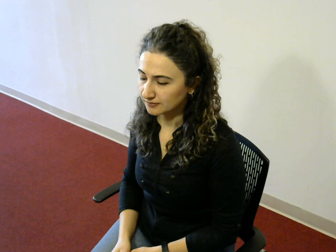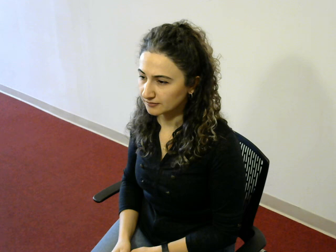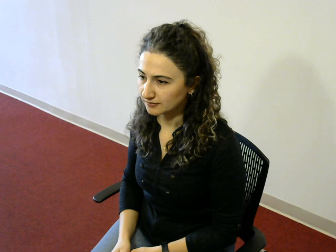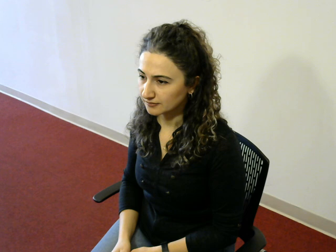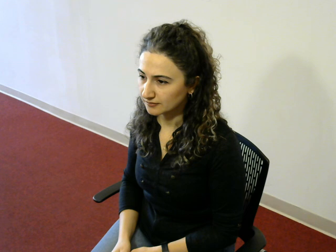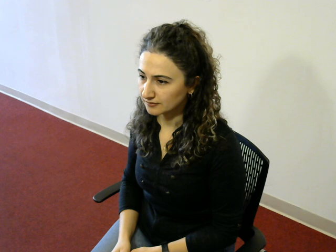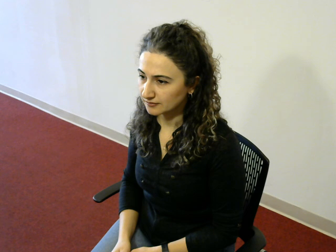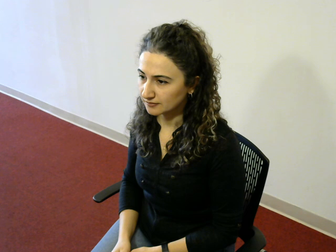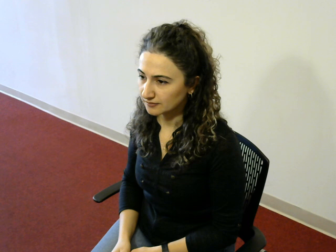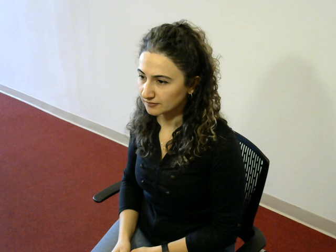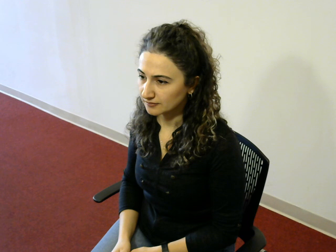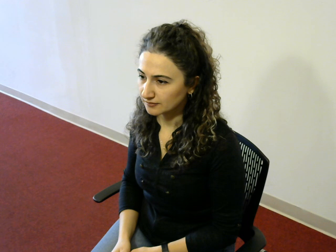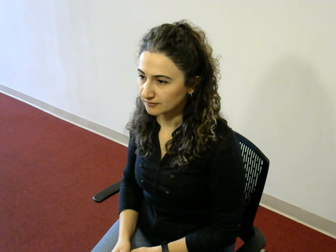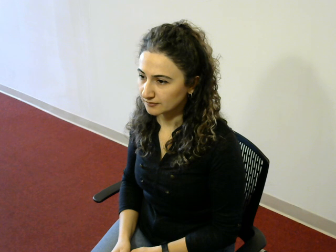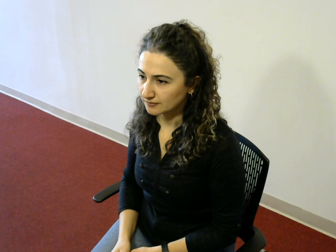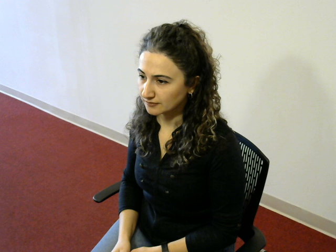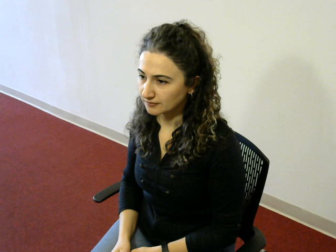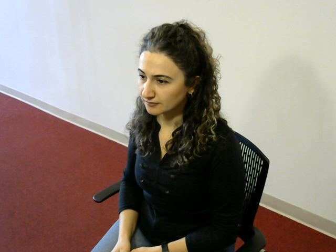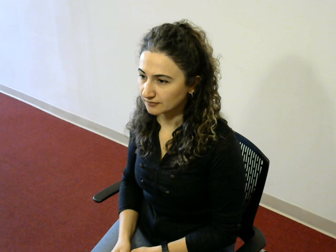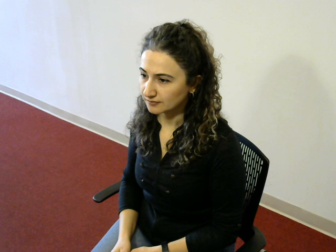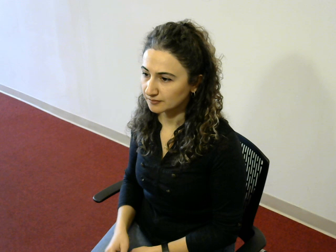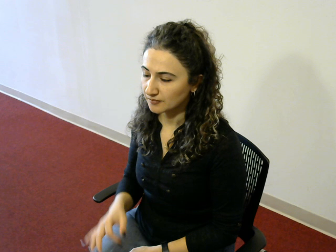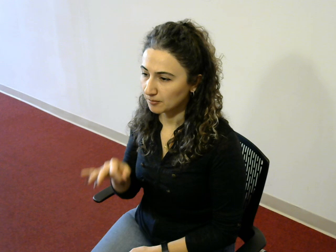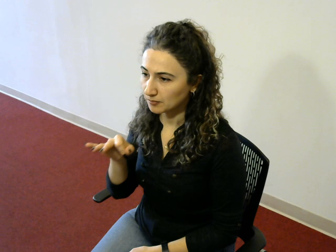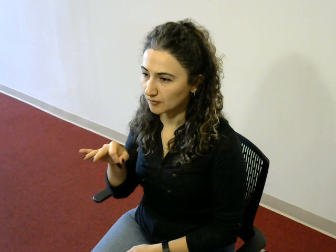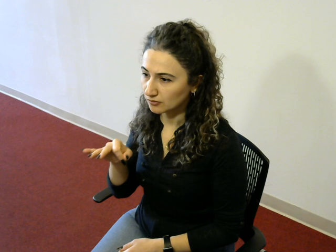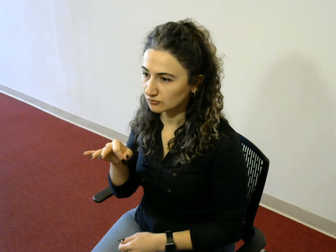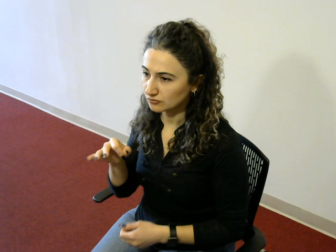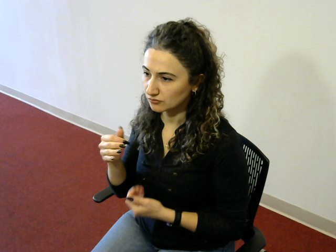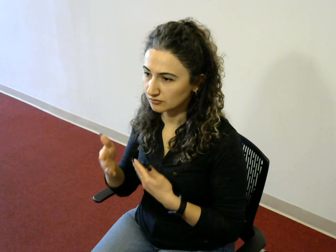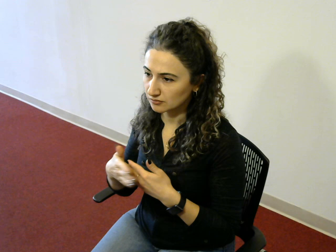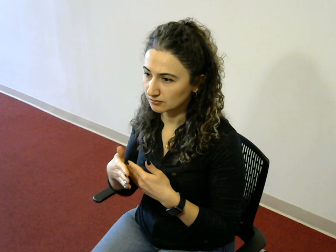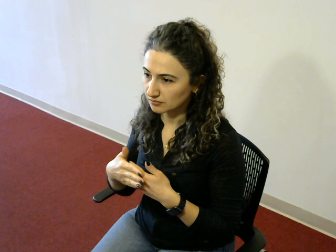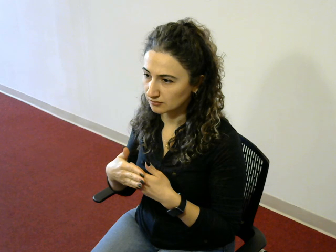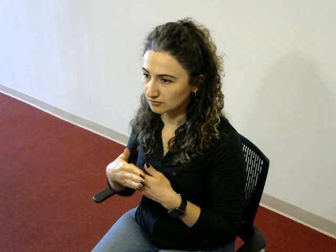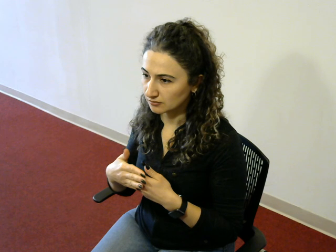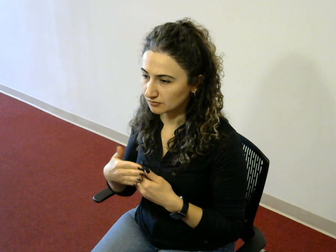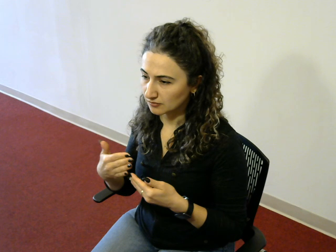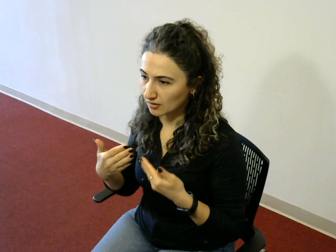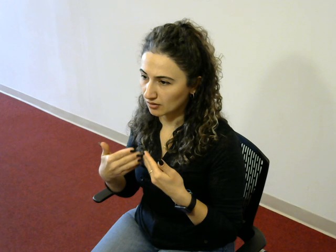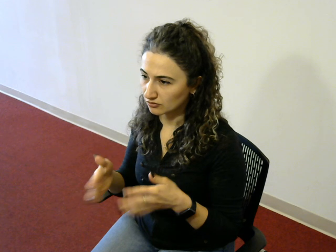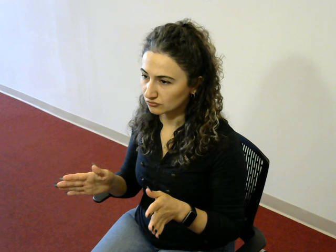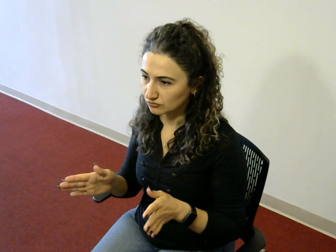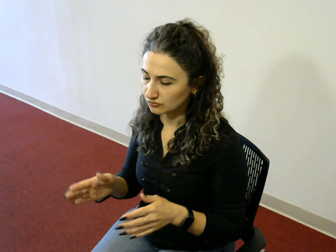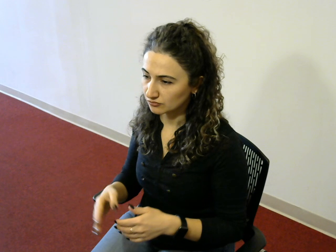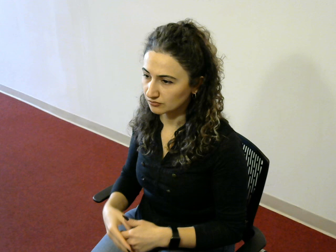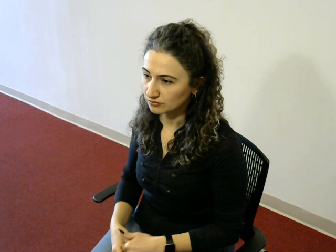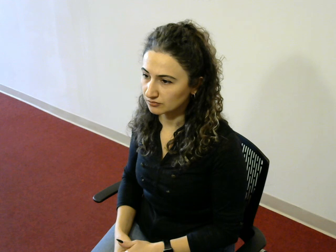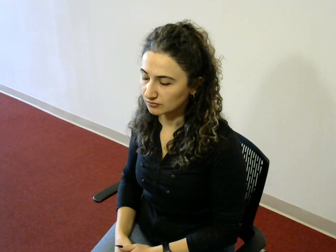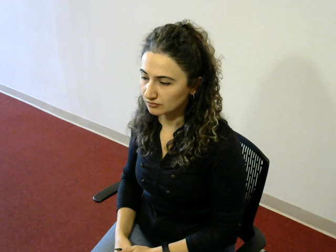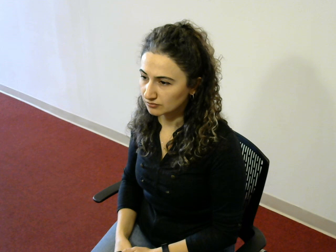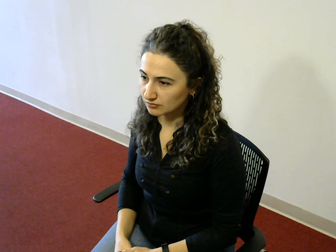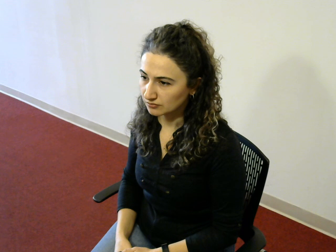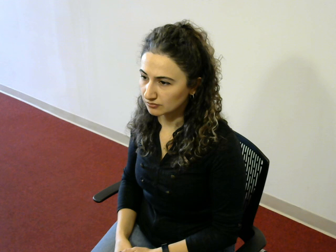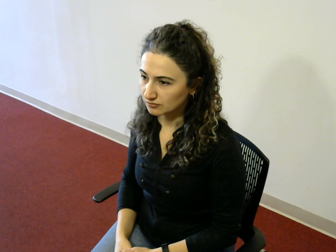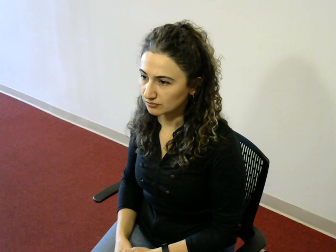Maşının qapısı açıqdır